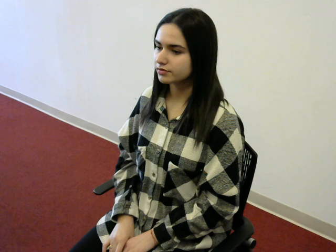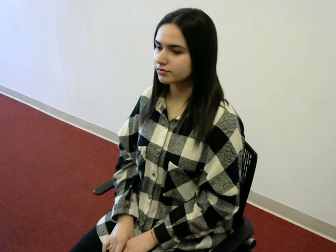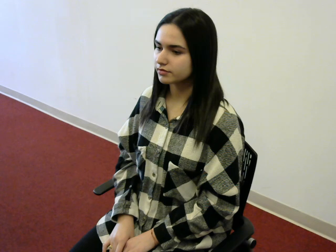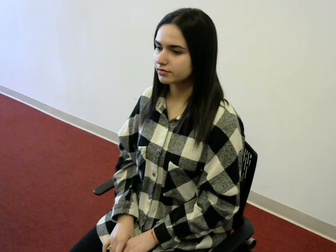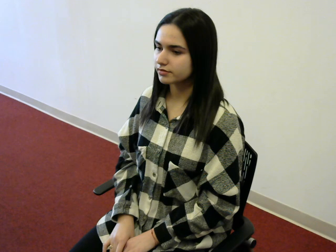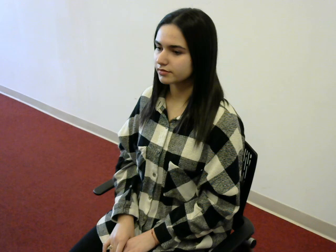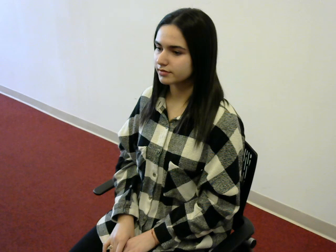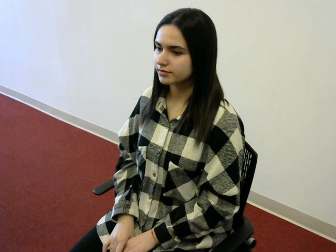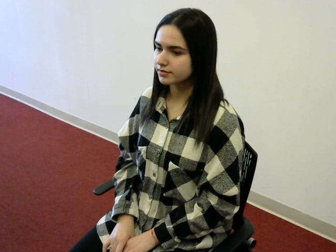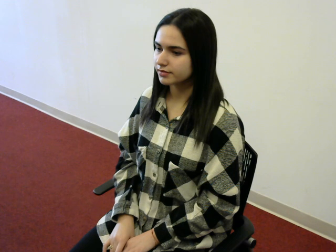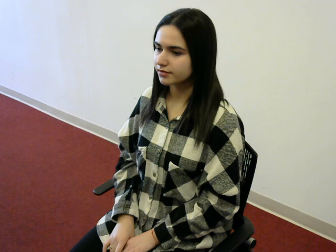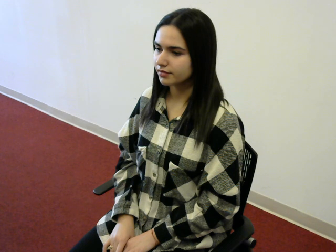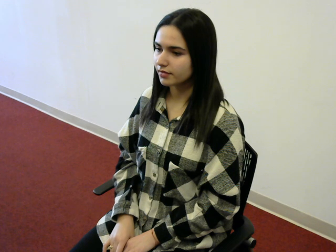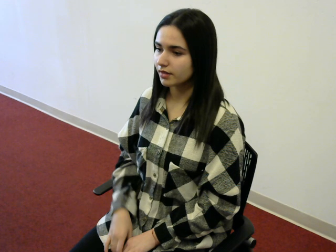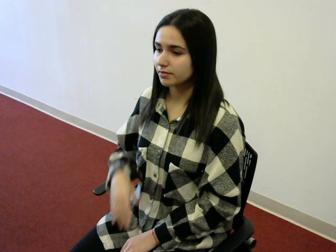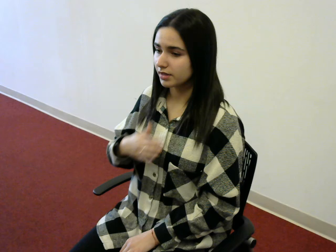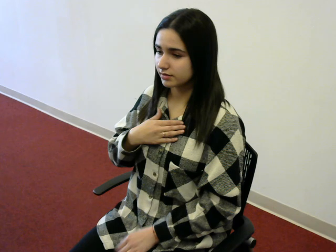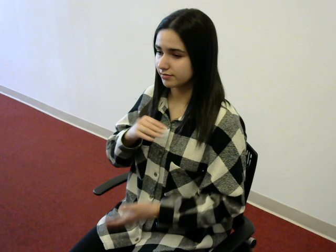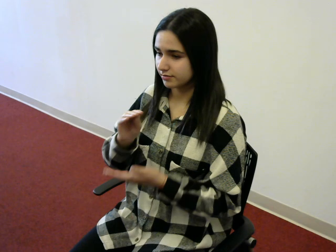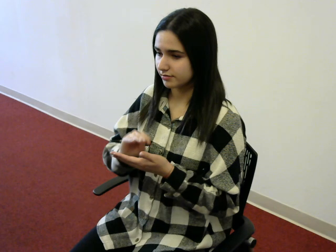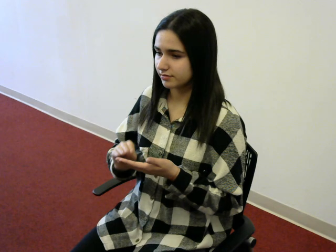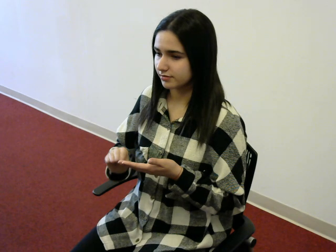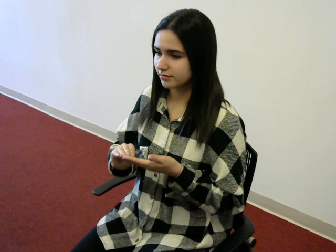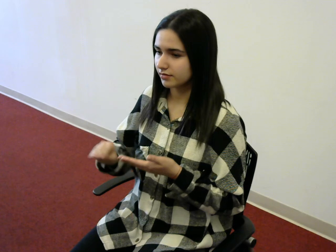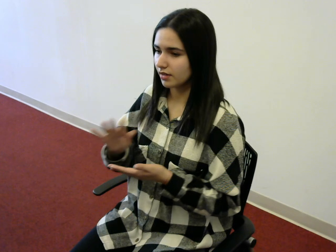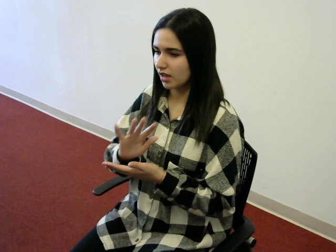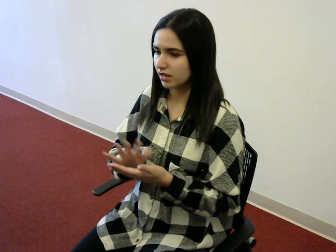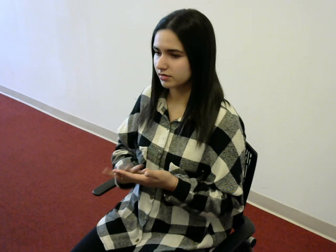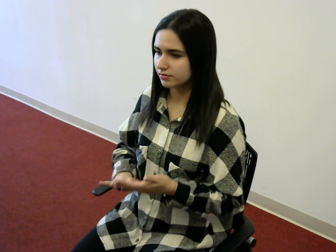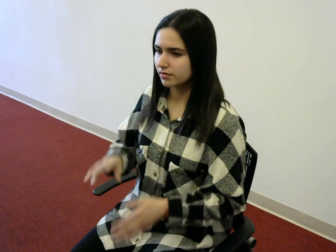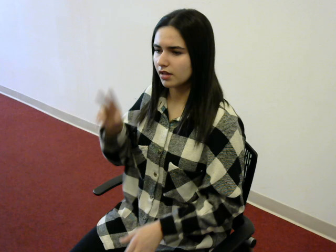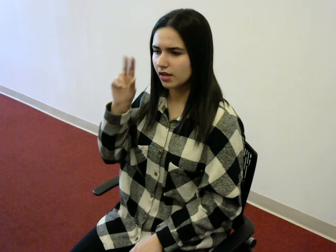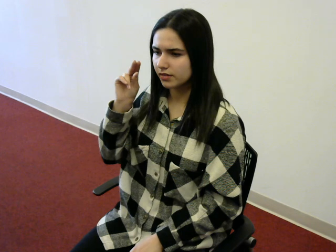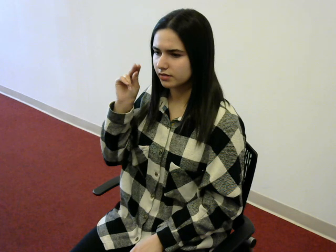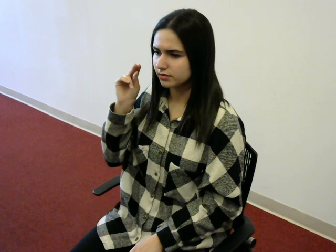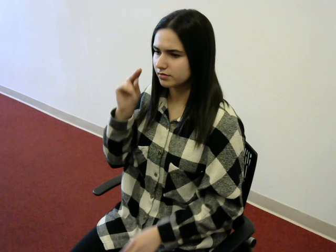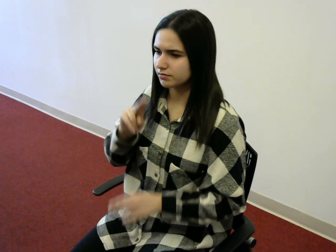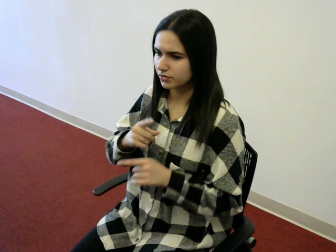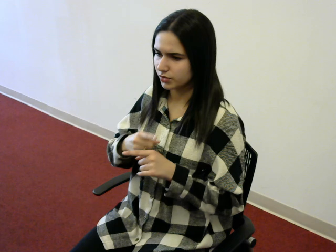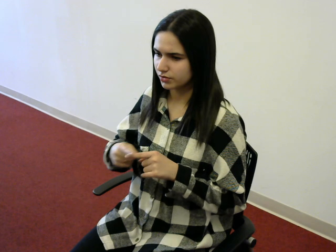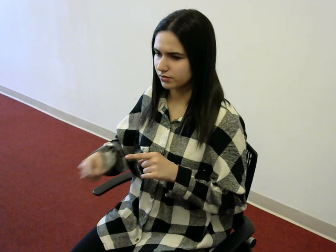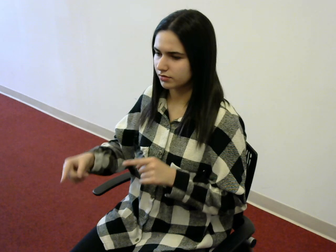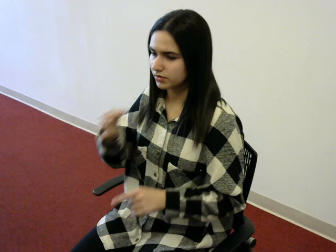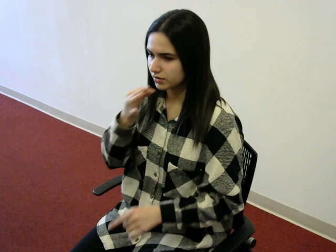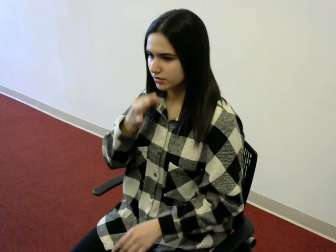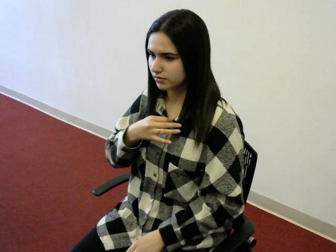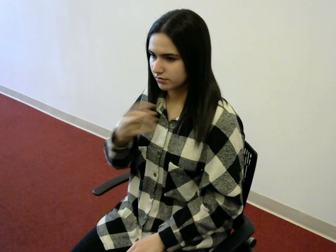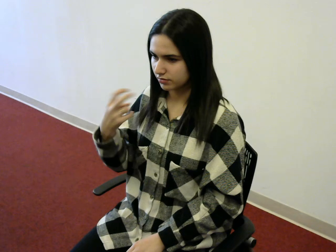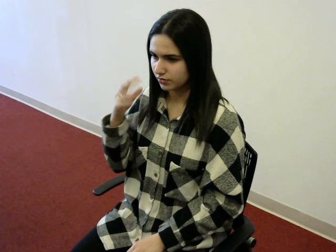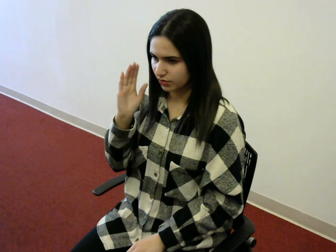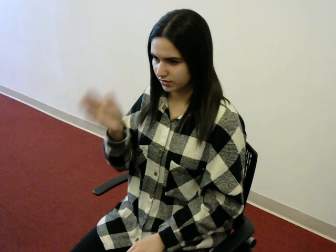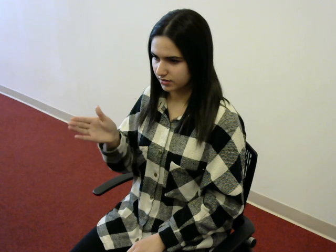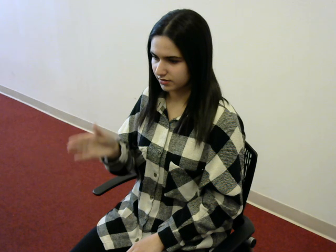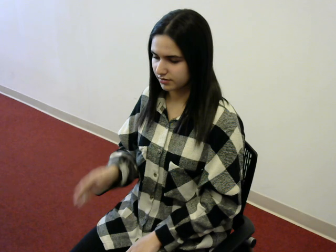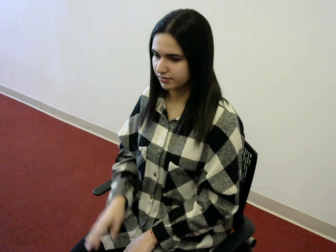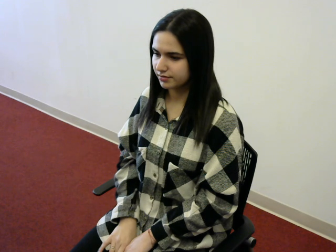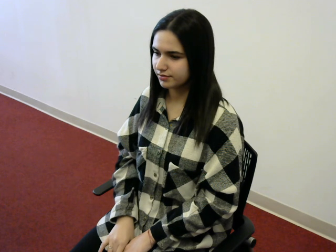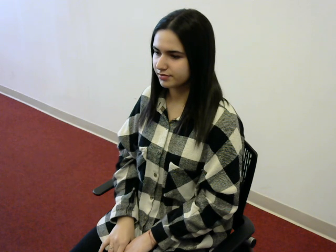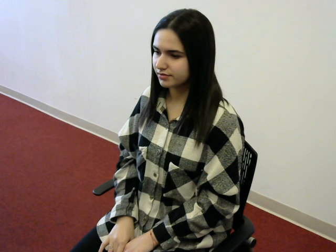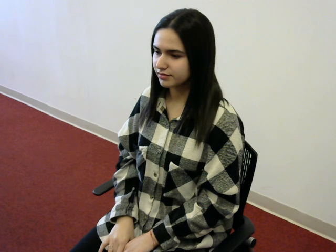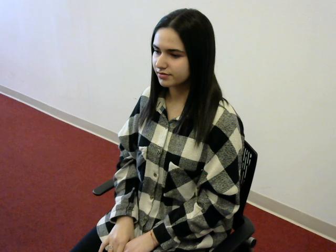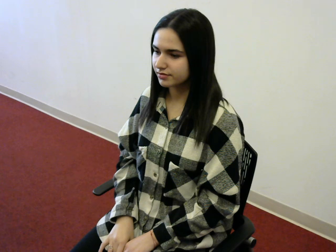Mənim yazdığım ərizəyə hansı müddətdə cavab gələcək?